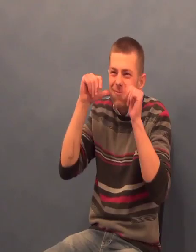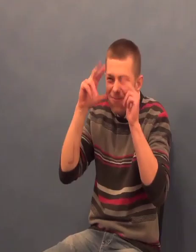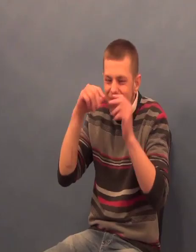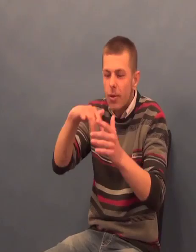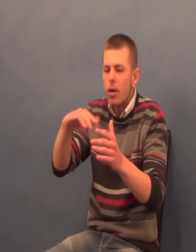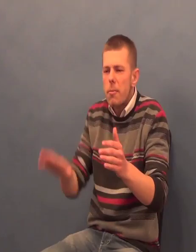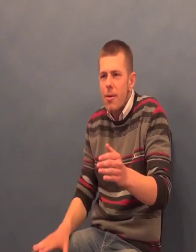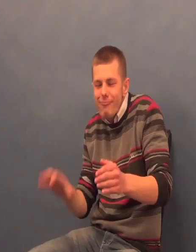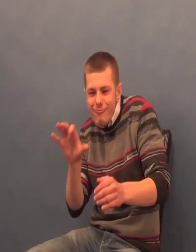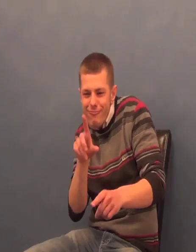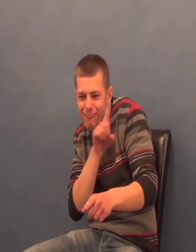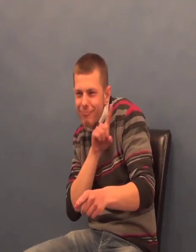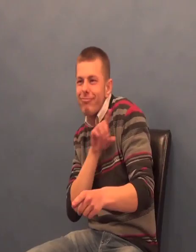A pies obserwuje żabę i pilnuje jej.